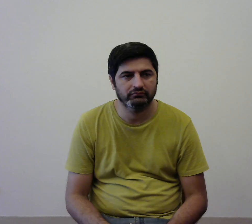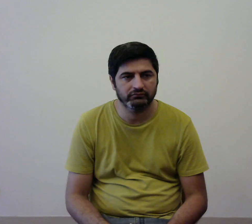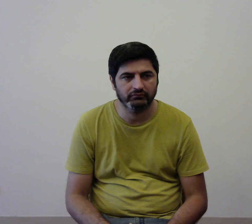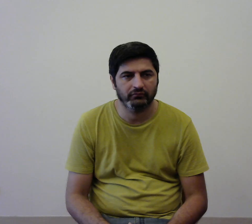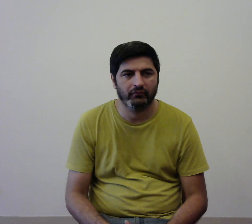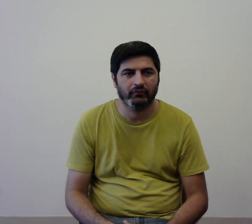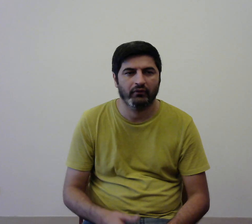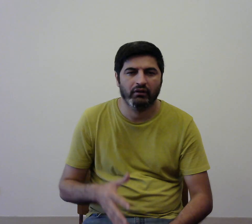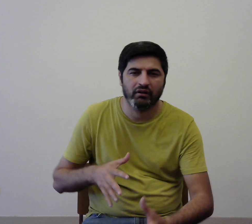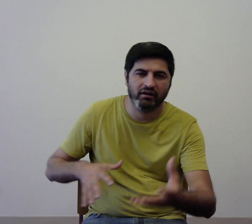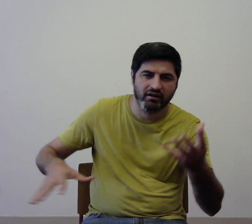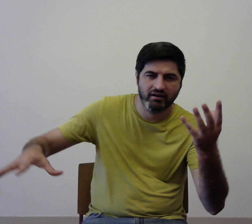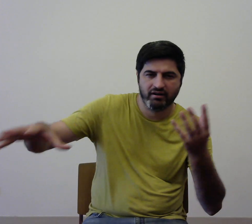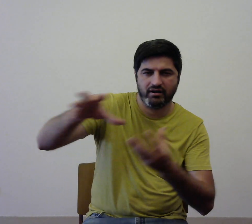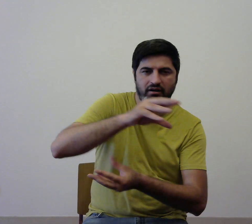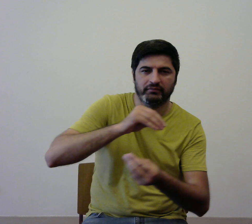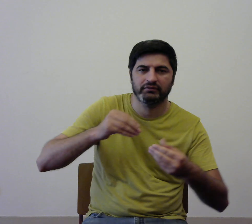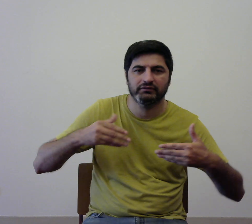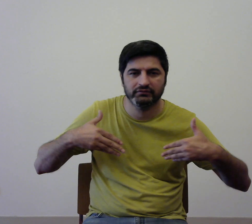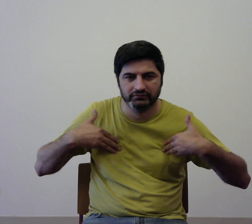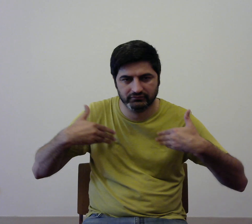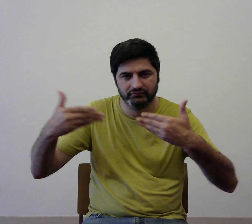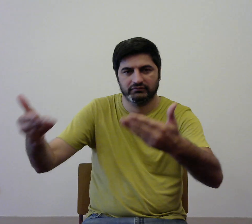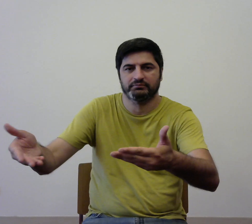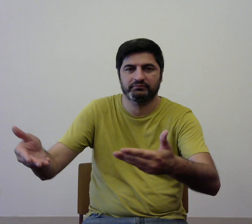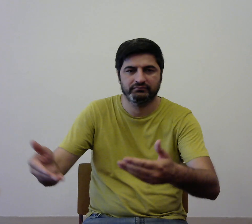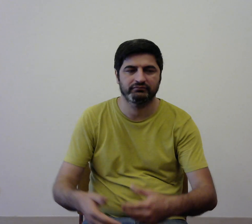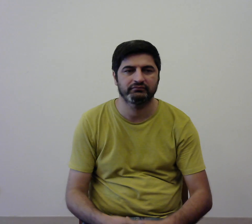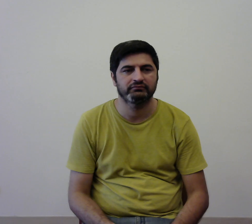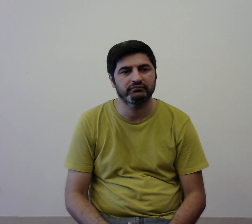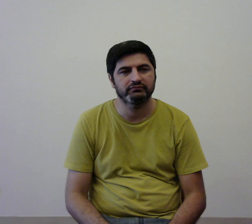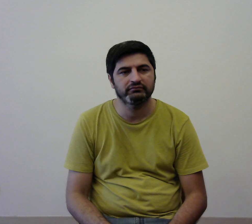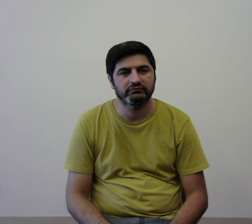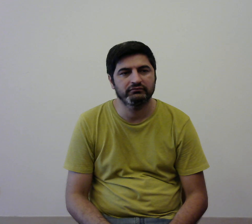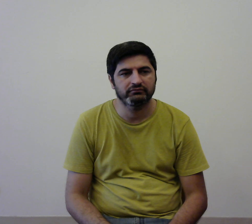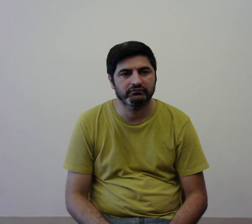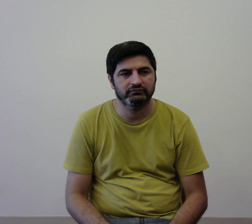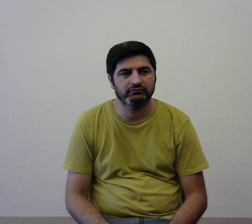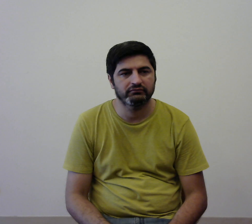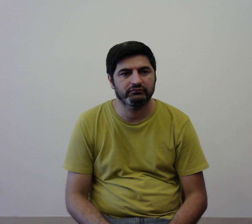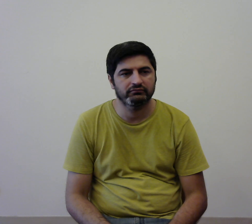Hamınızı salamlayıram